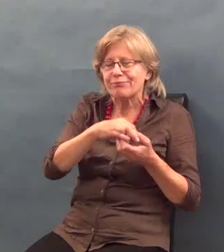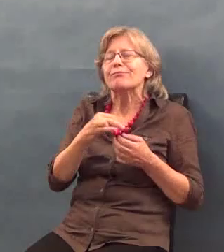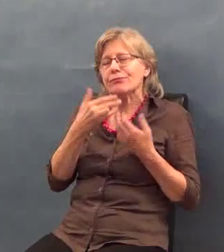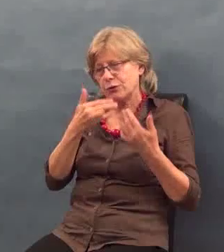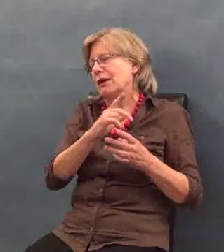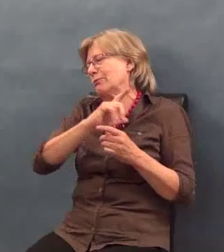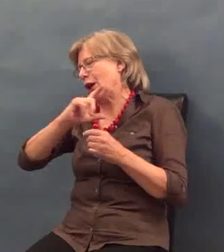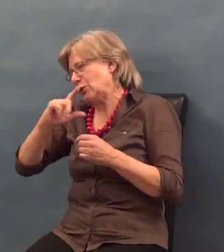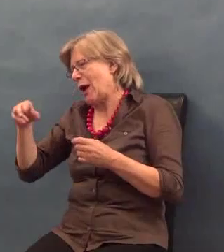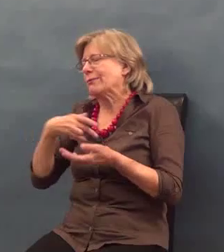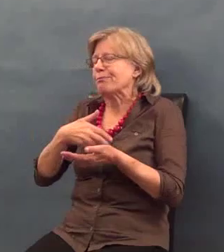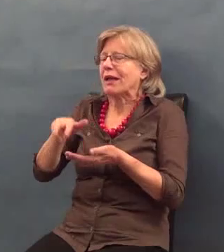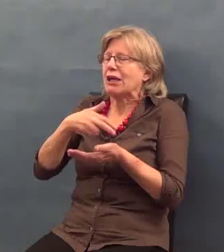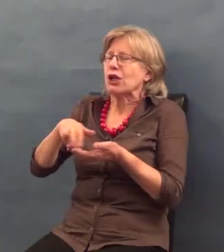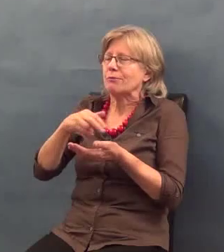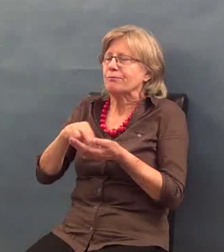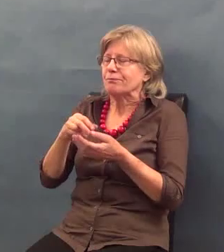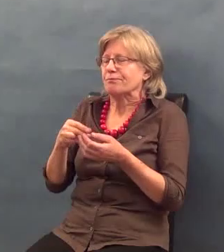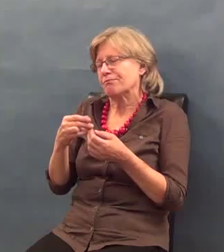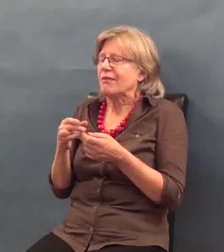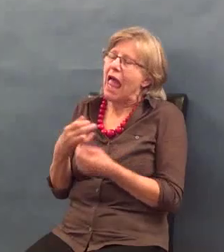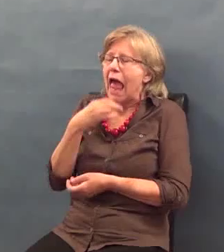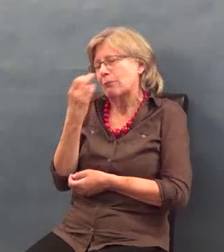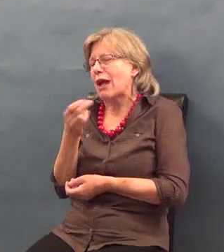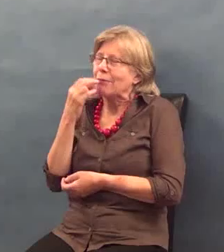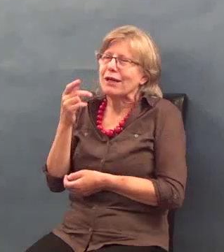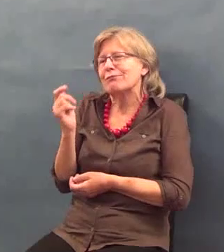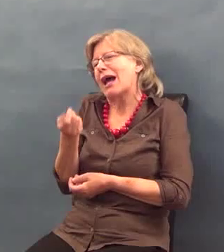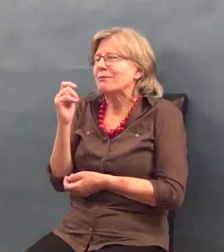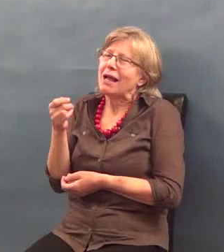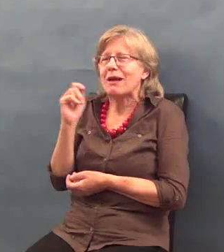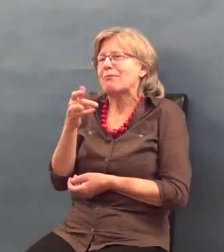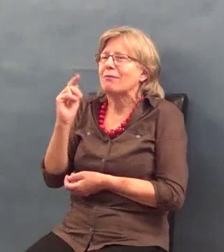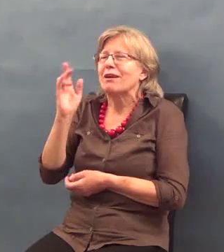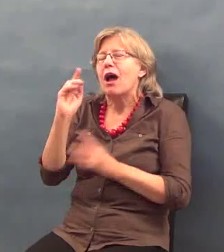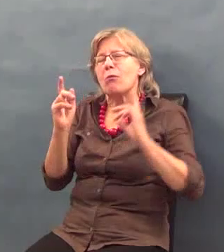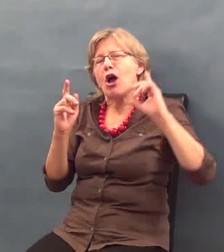Odchodzą pieszo gryząc gruszki. Jeden z chłopców odbija rakietką piłeczkę.